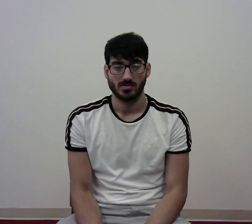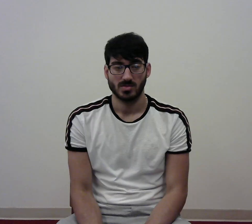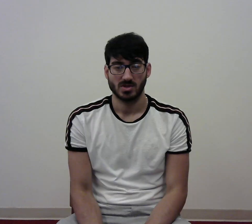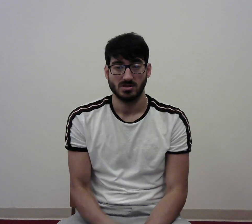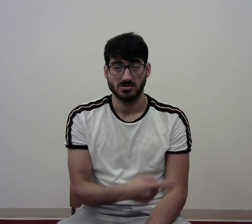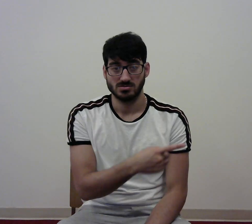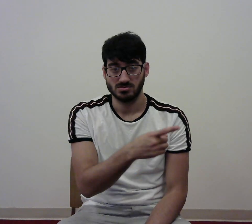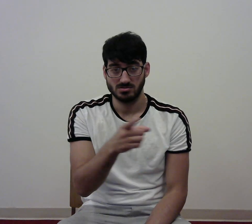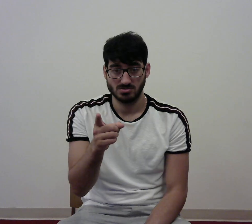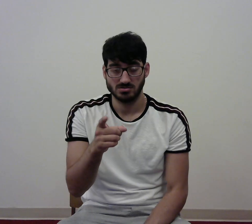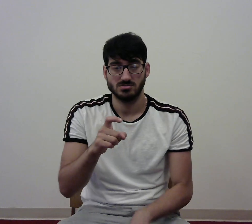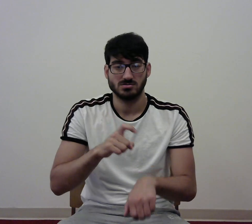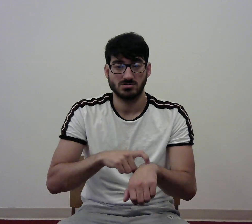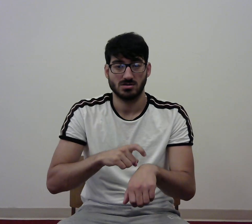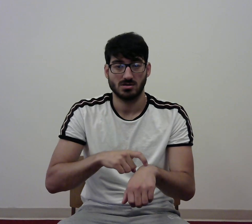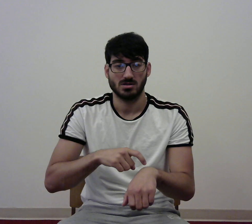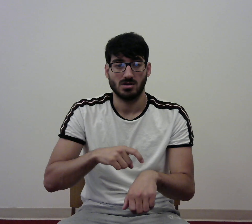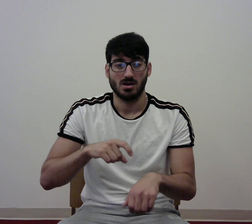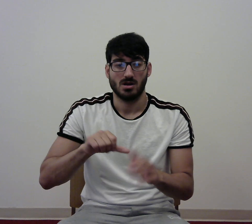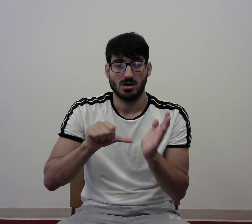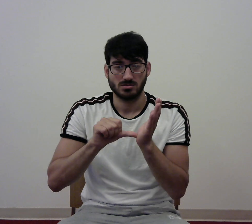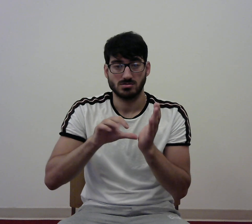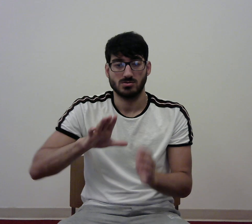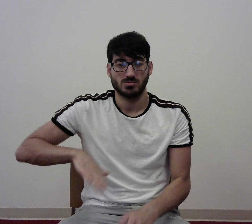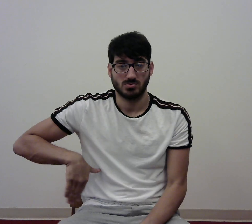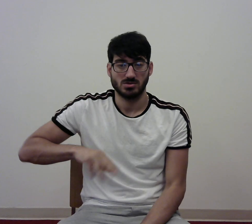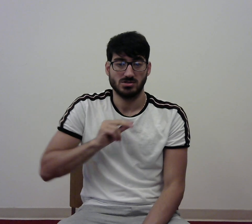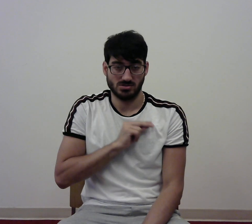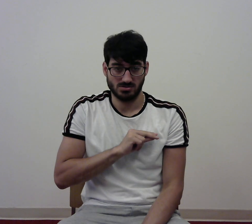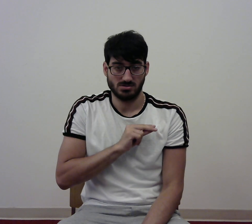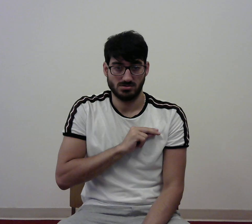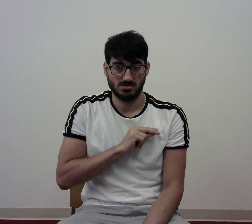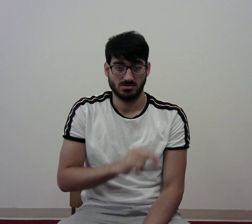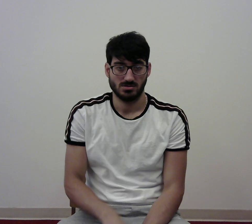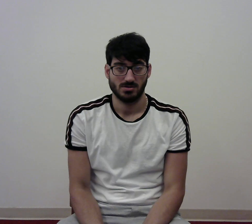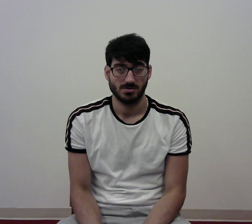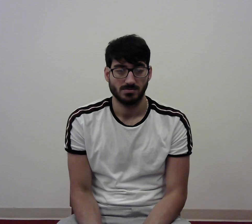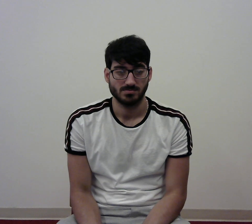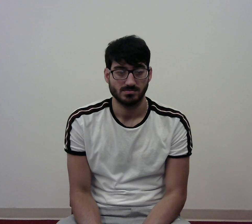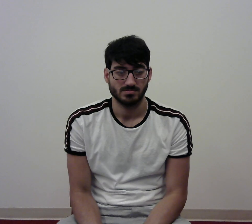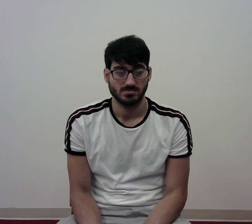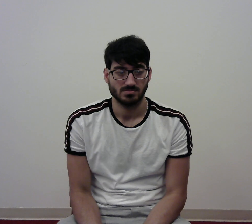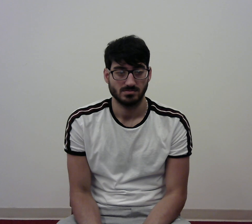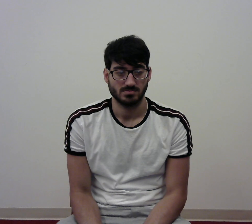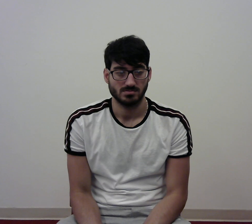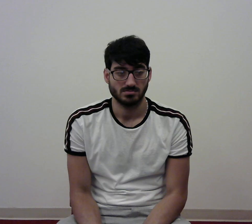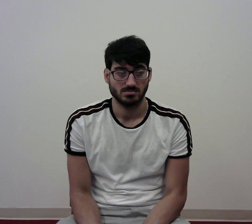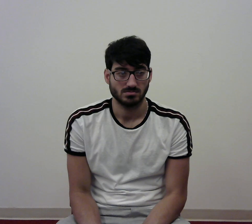Siz saat 6-dan sonra işləyirsiz?